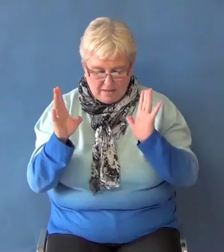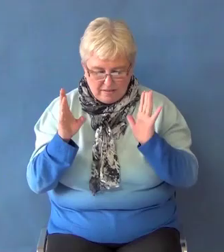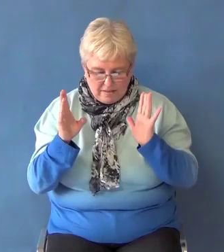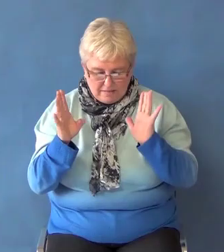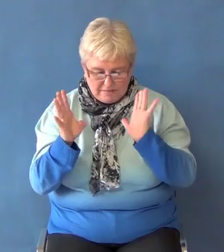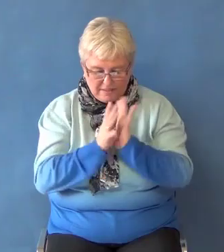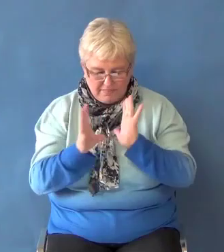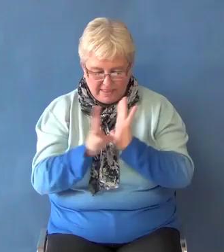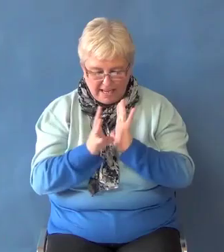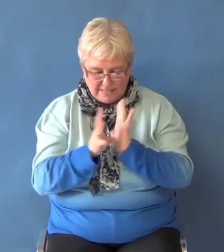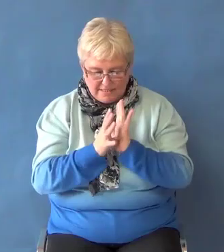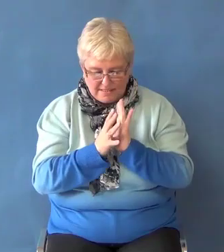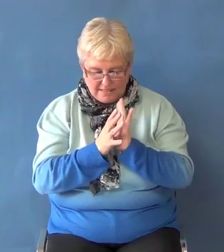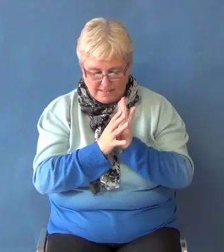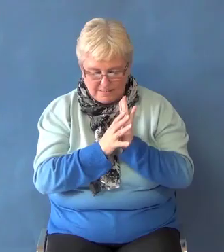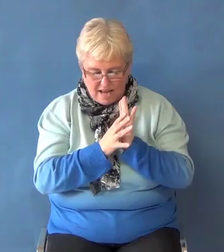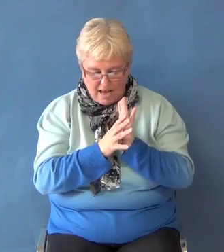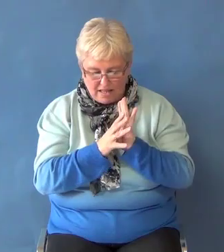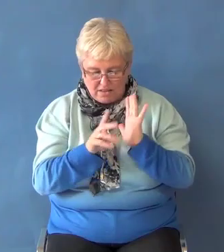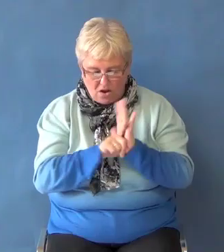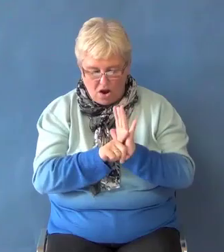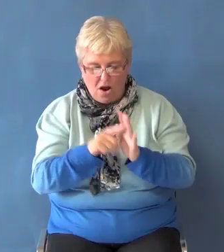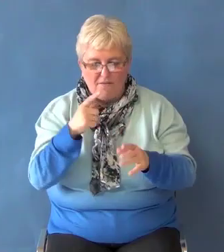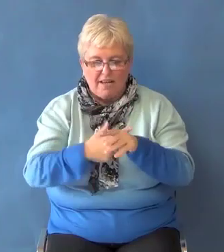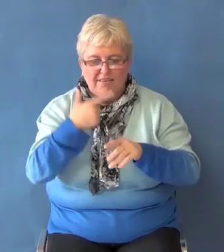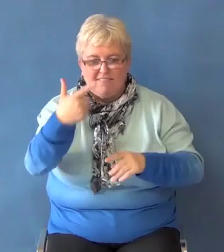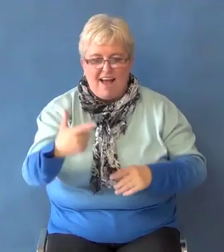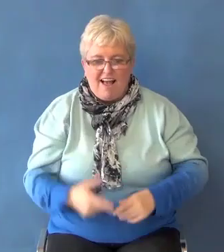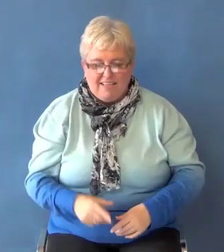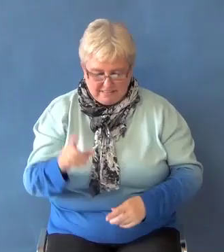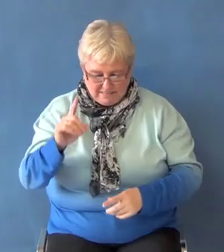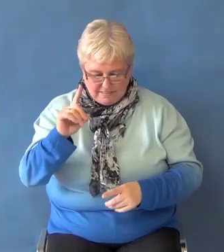Dziewiętnasta do dwudziestej drugiej.